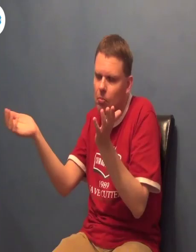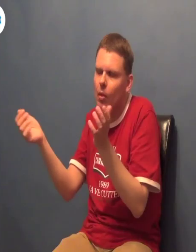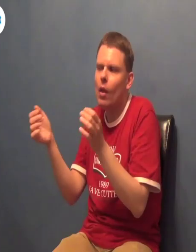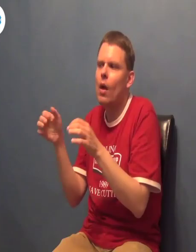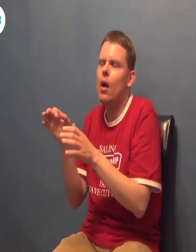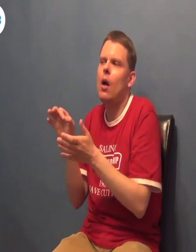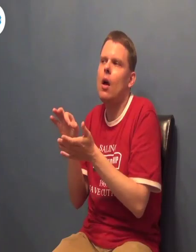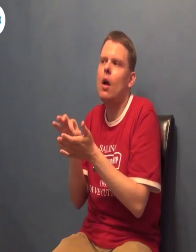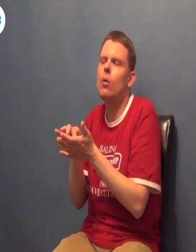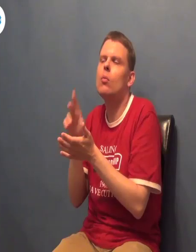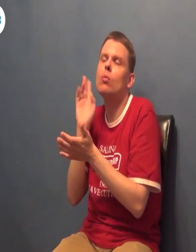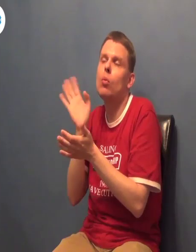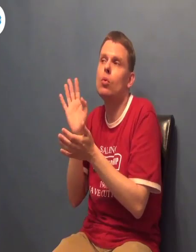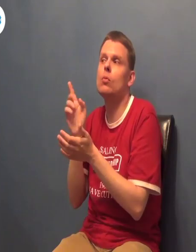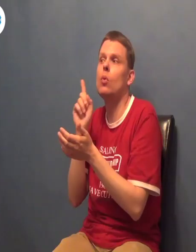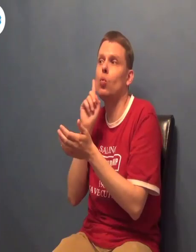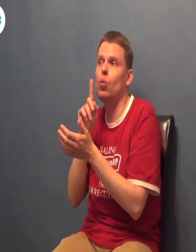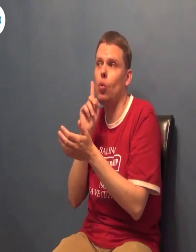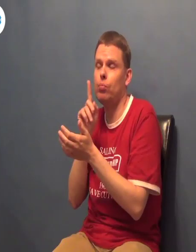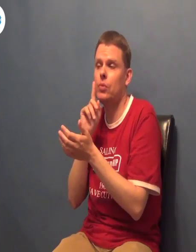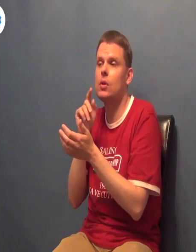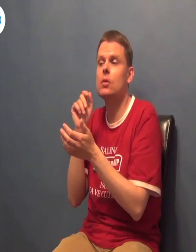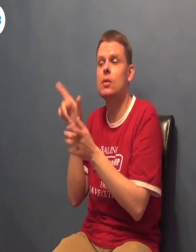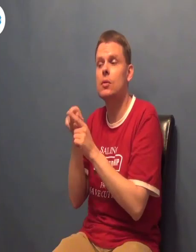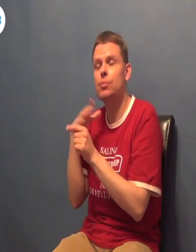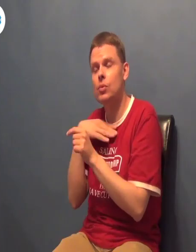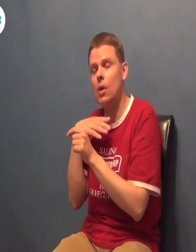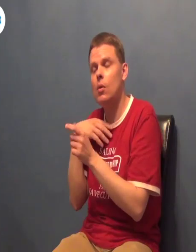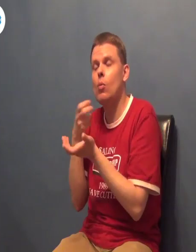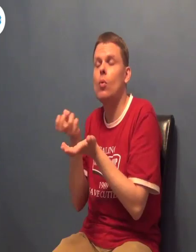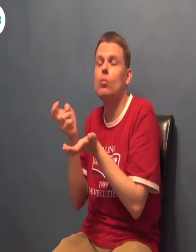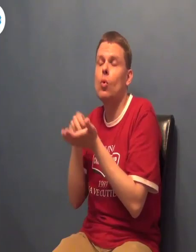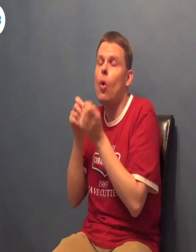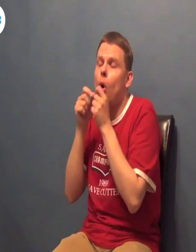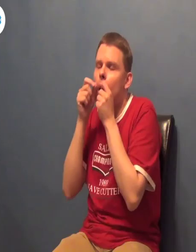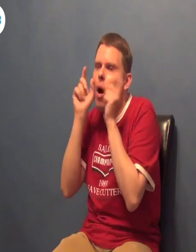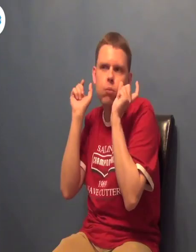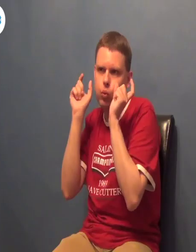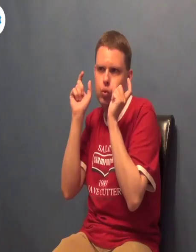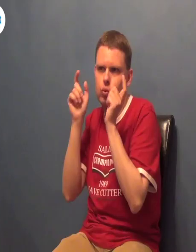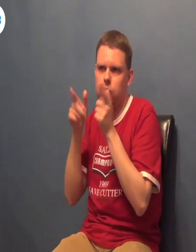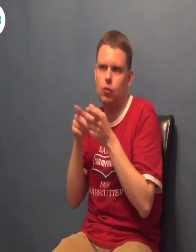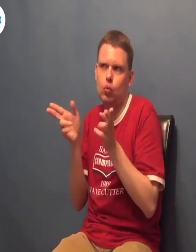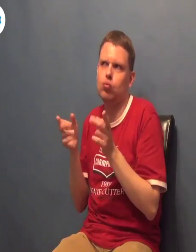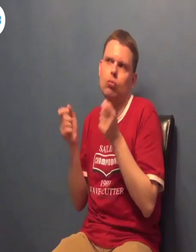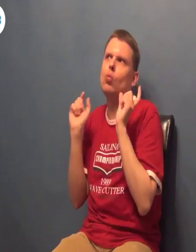Później chłopiec z psem wstają, budzą się. Budzą się w łóżku.